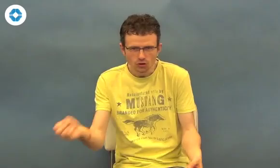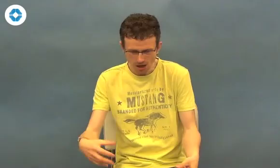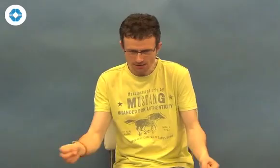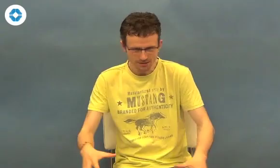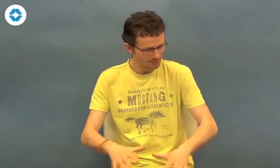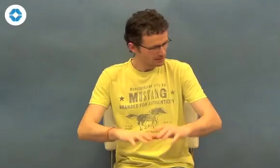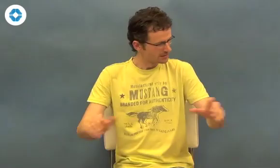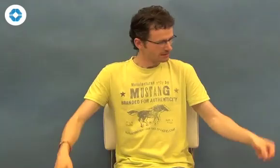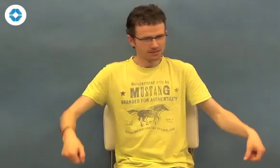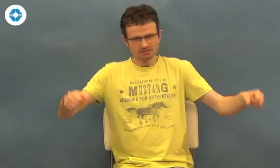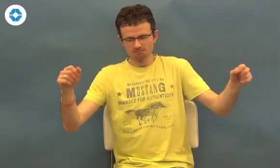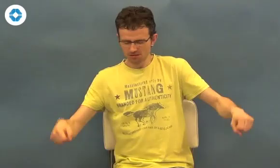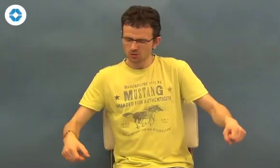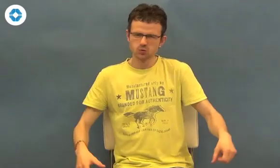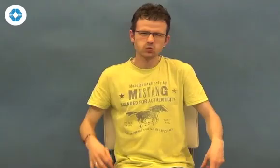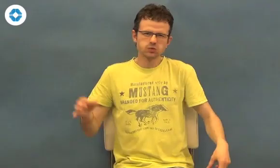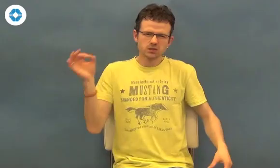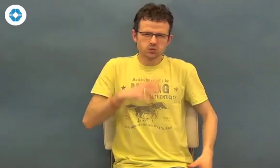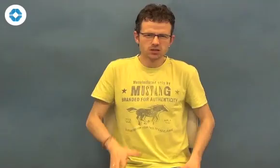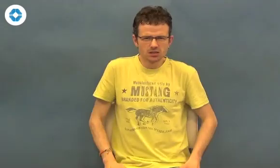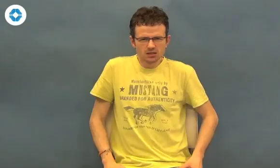Chłopak wstał z bólem i podniósł kosz.